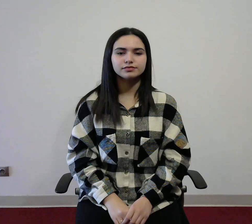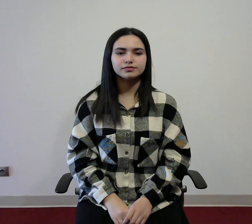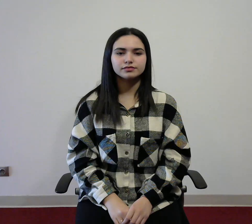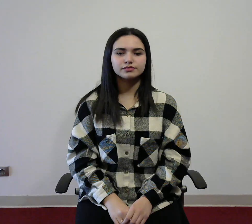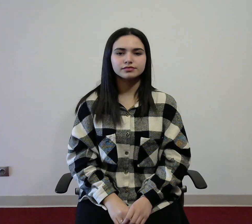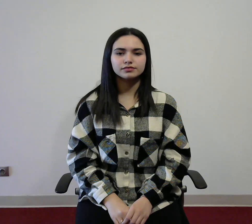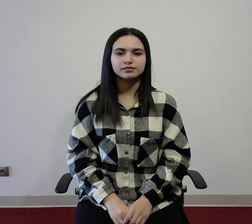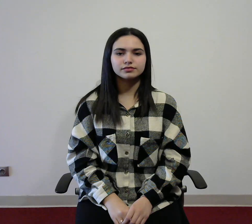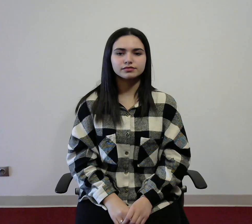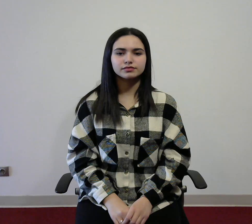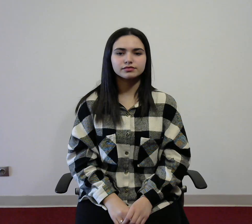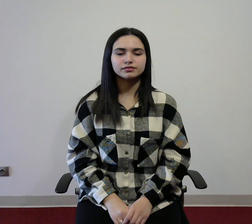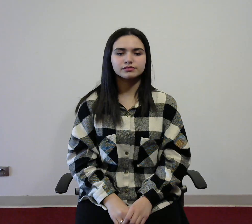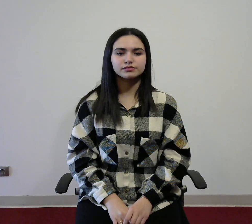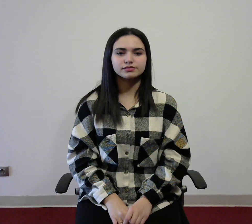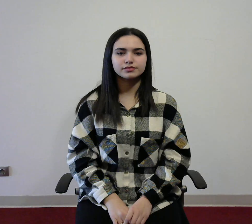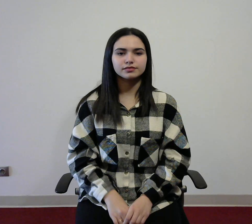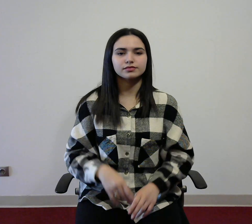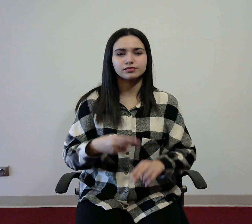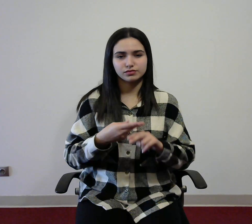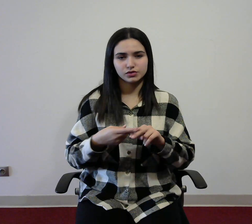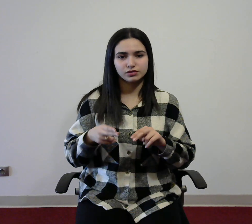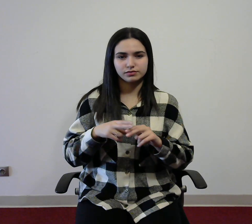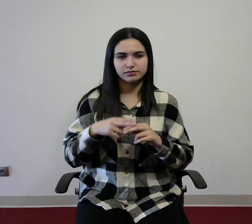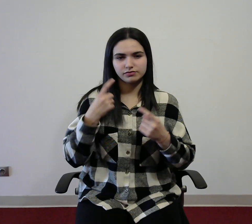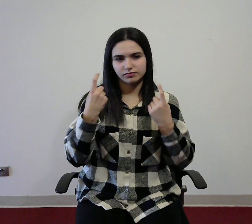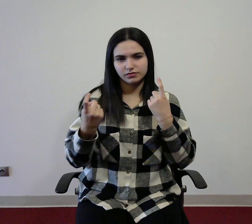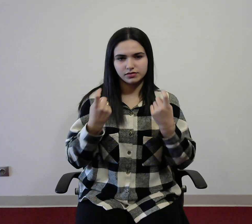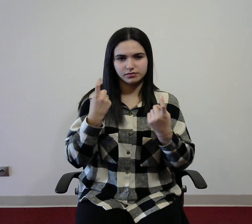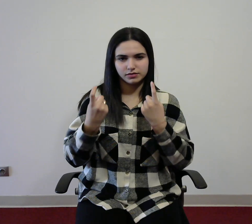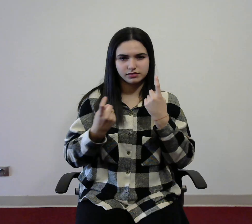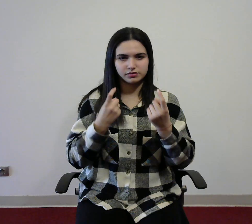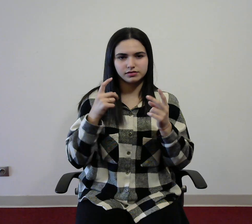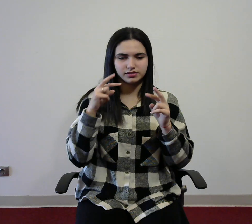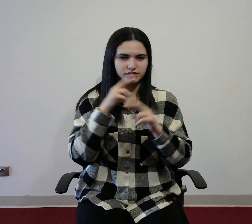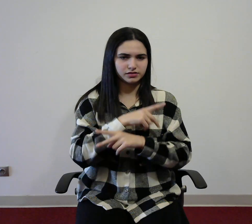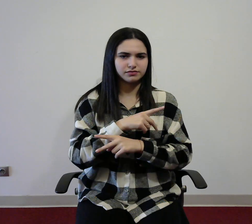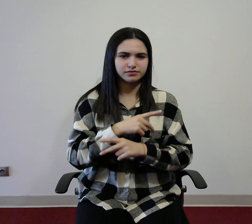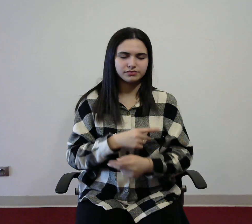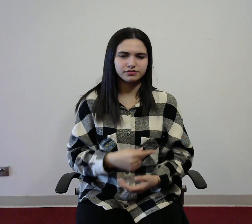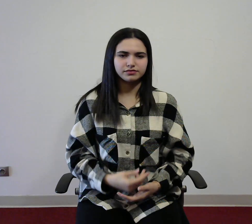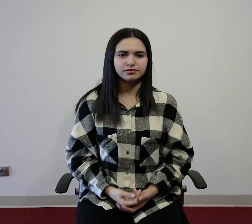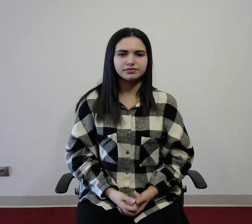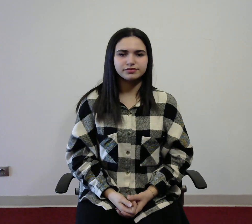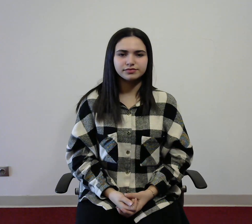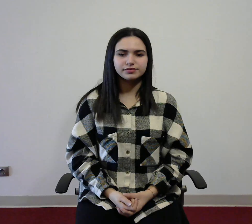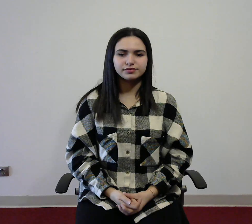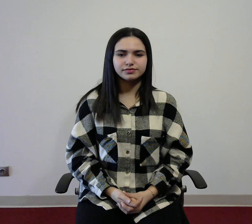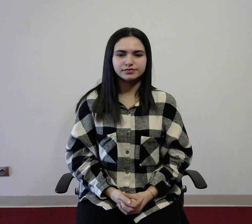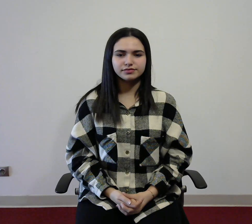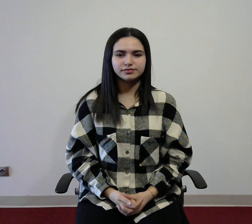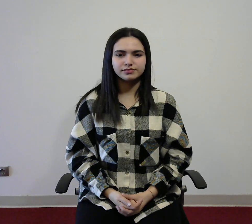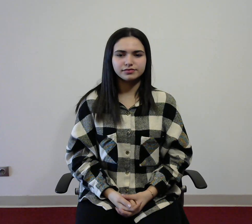Bu məlumat səhvdir